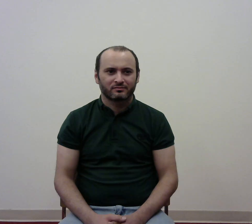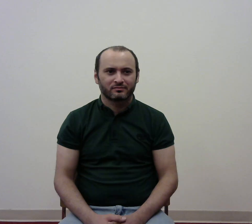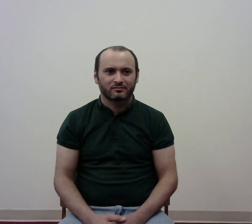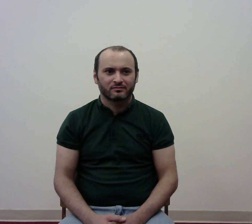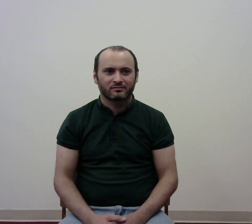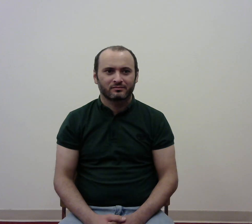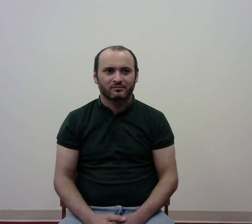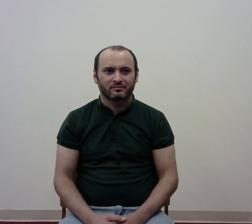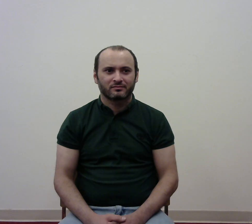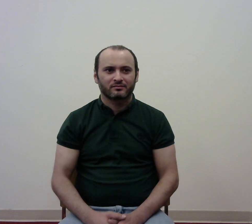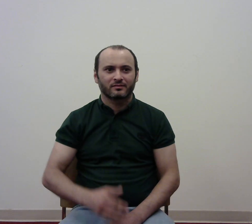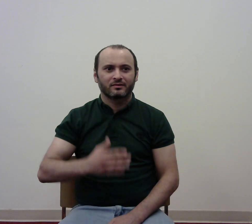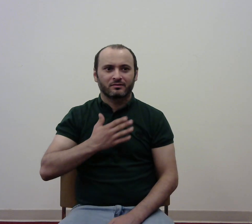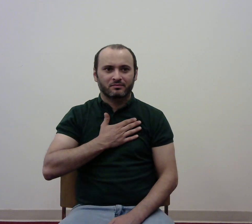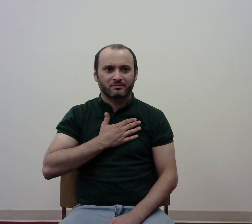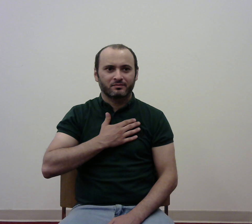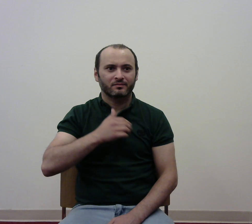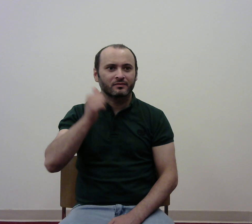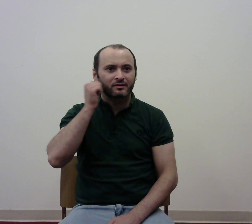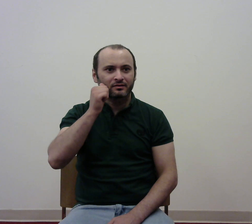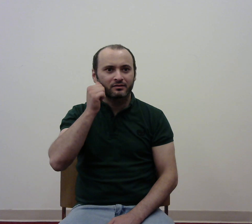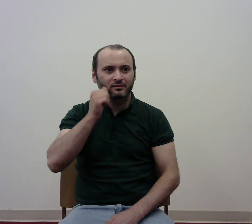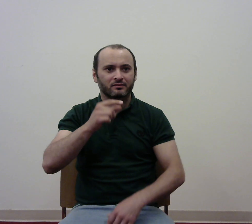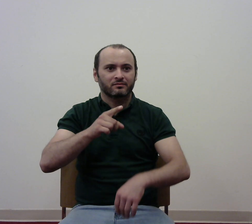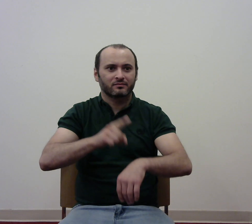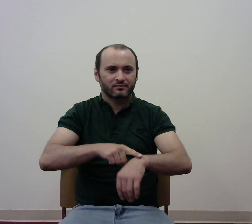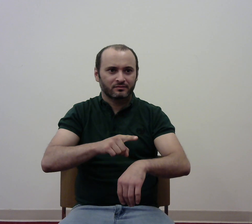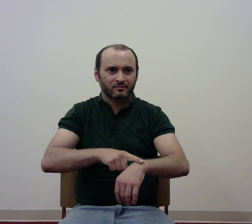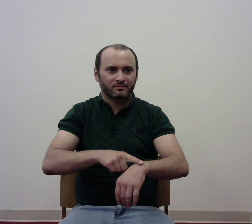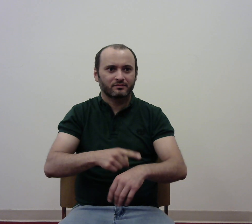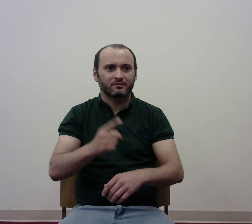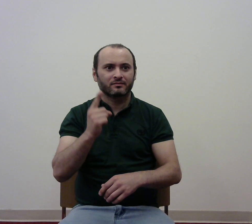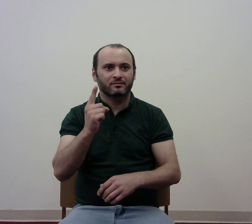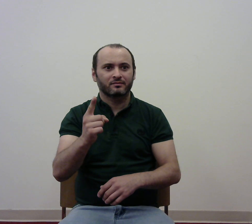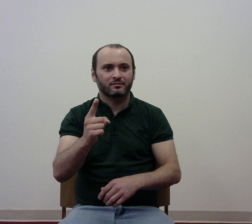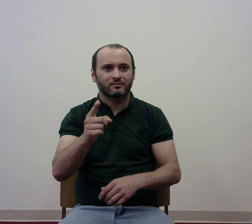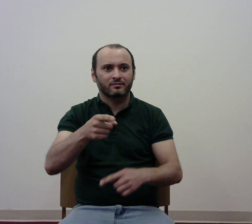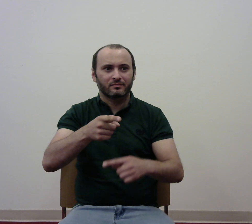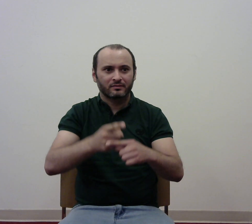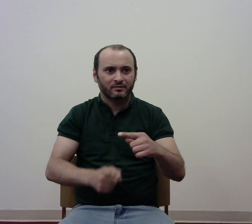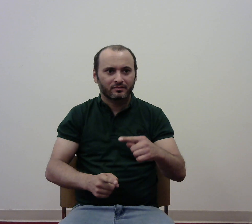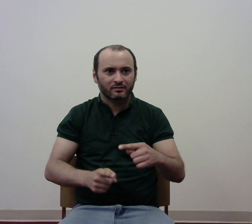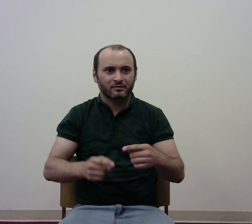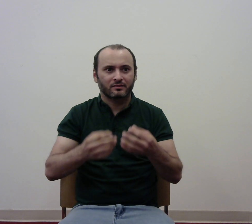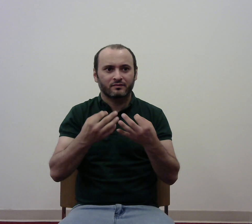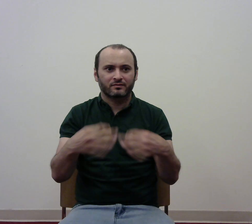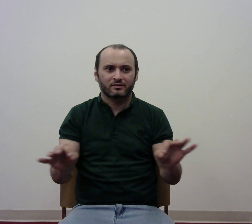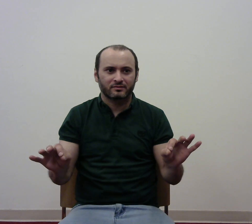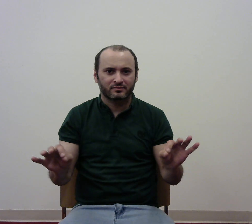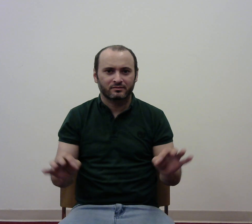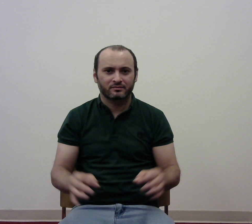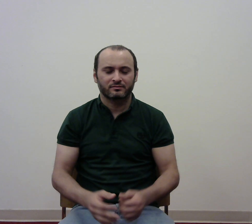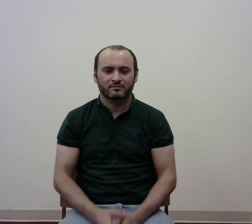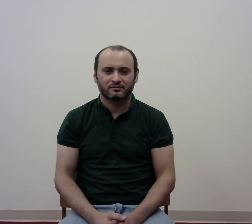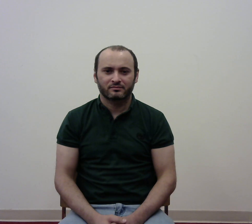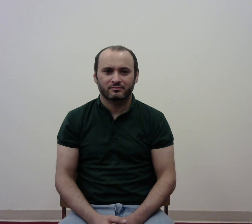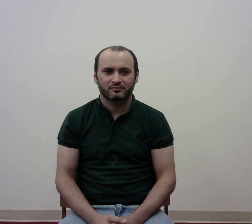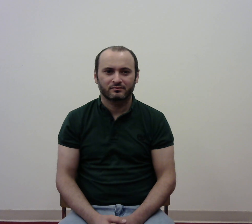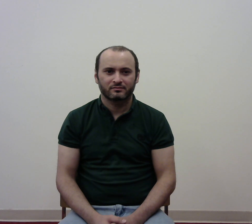Mən sabah saat birin yarısı boşam